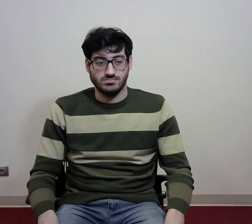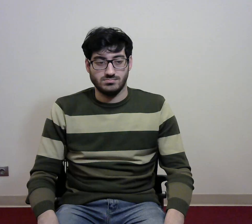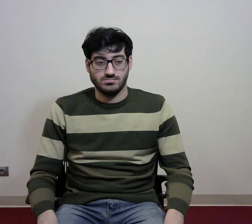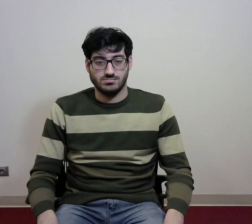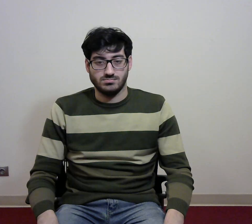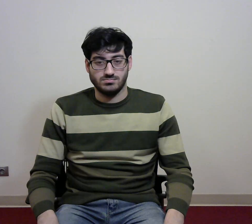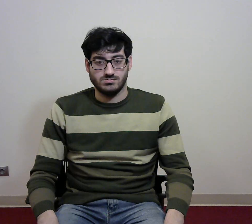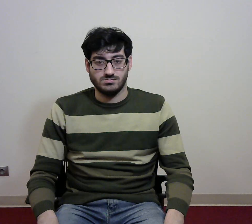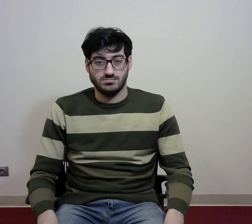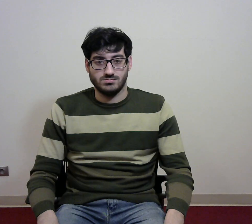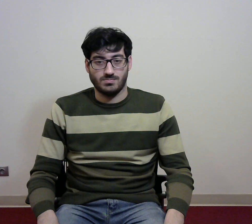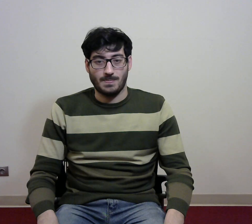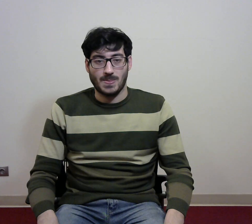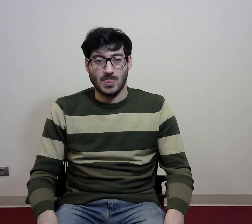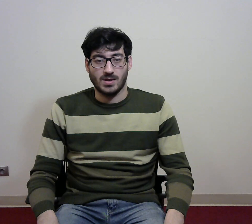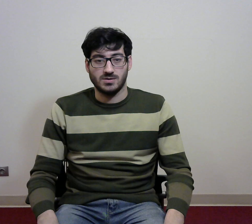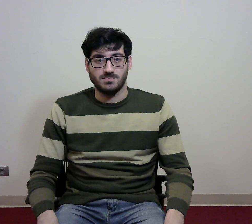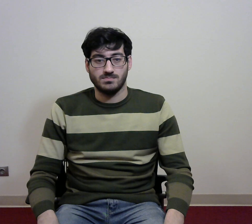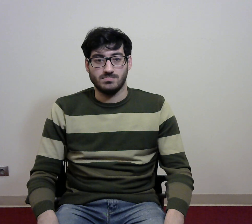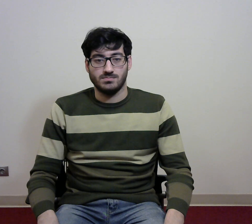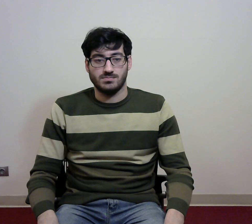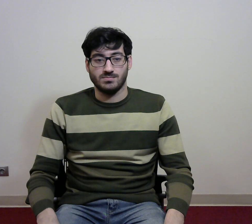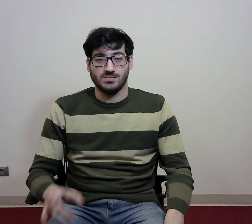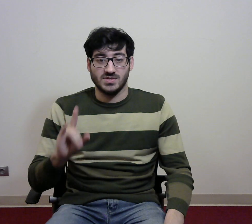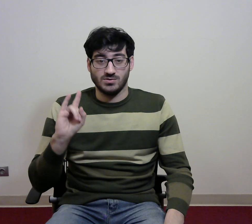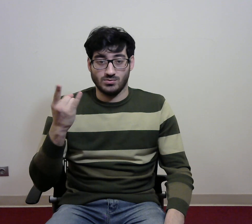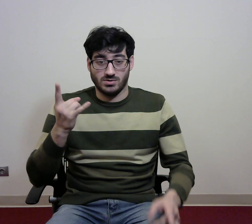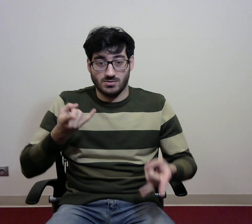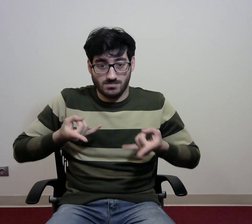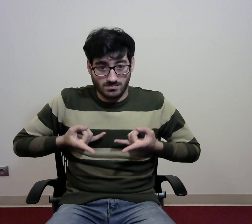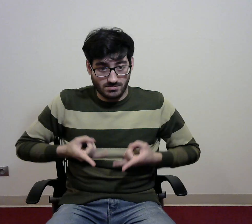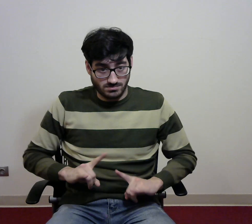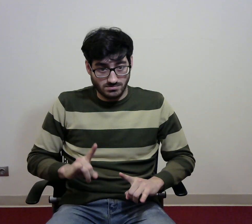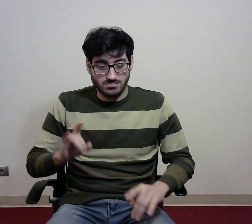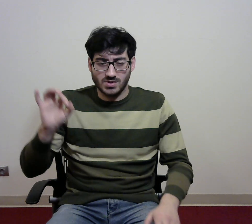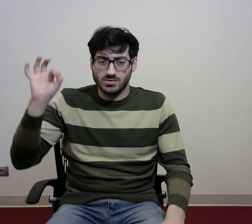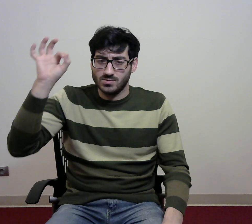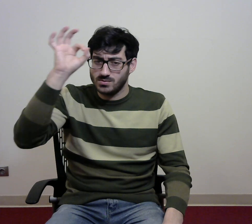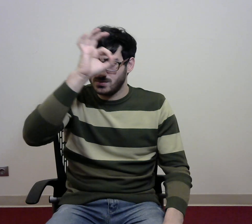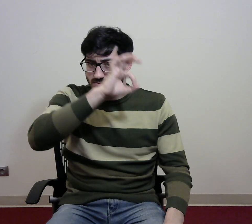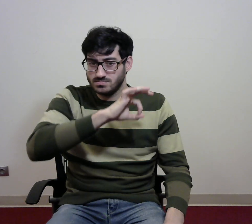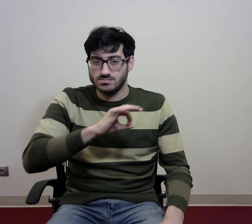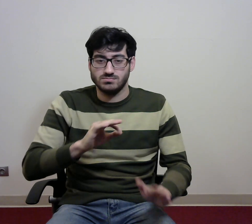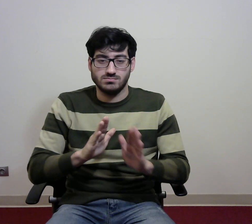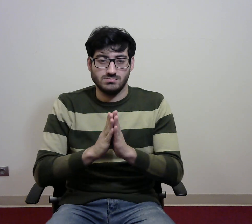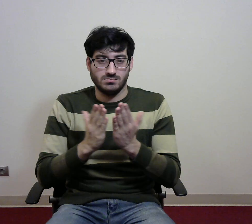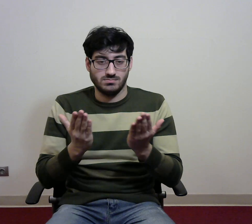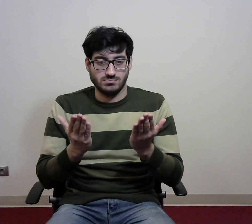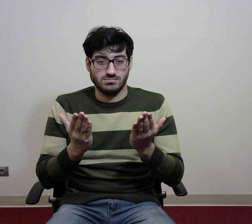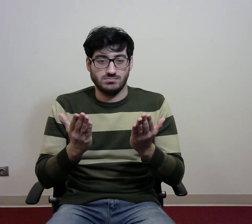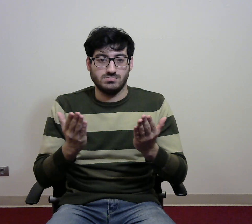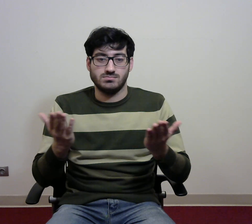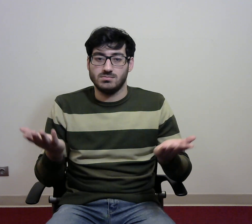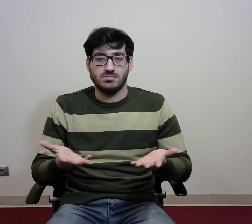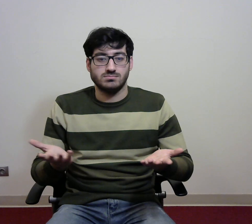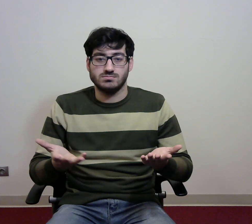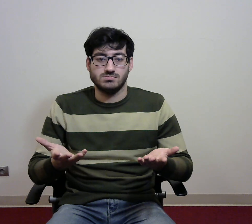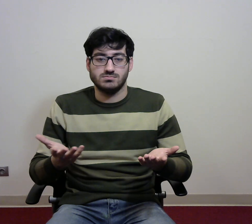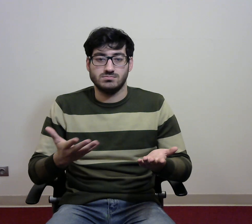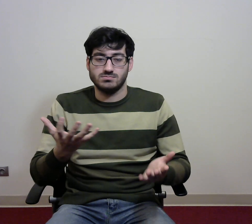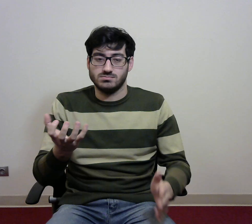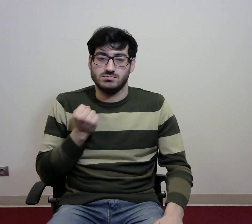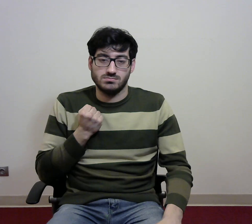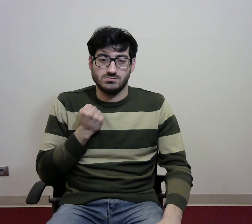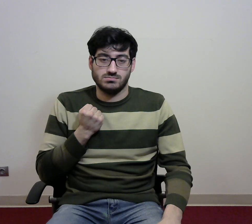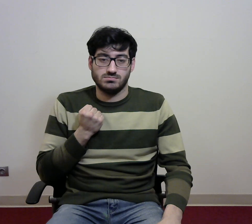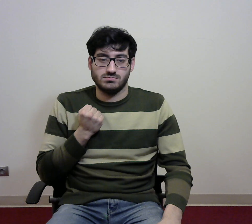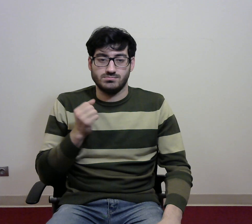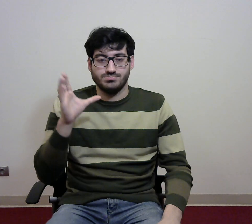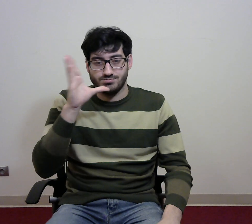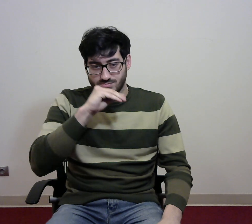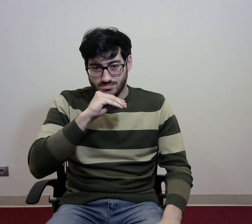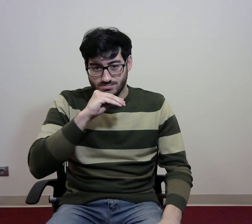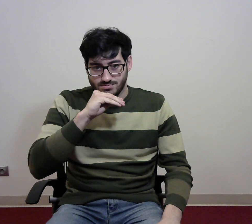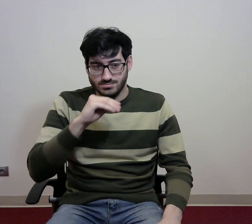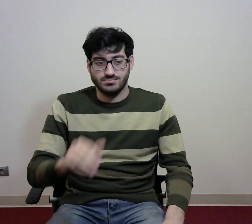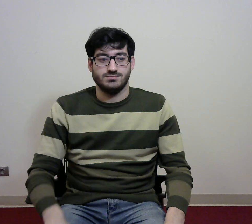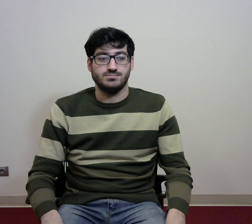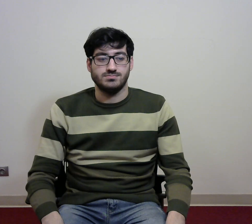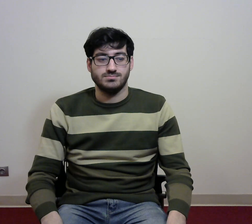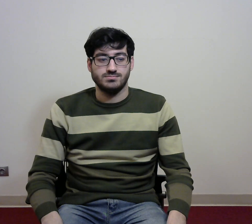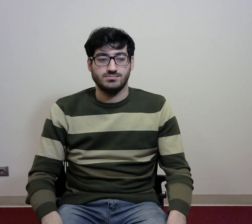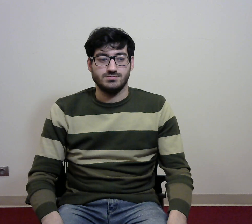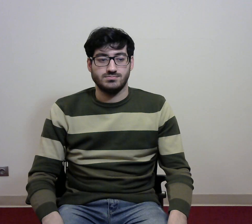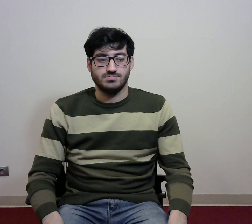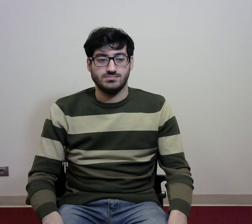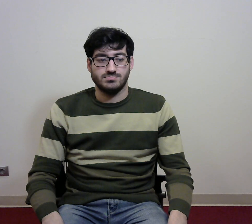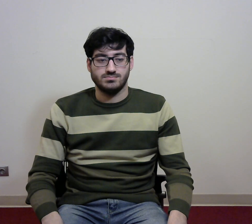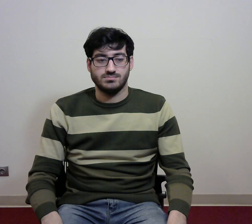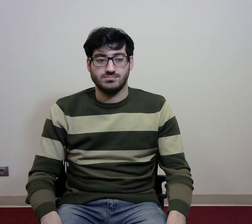Uşağın doğum haqqında şəhadətnaməsini hardan ala bilərəm?